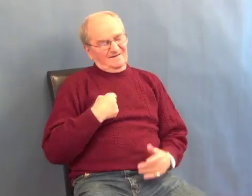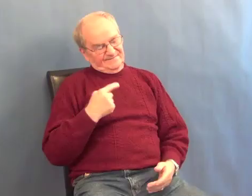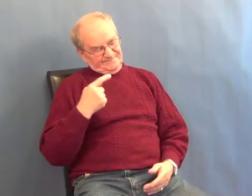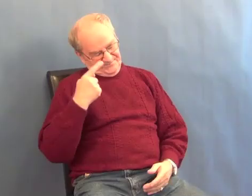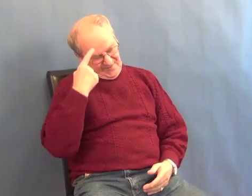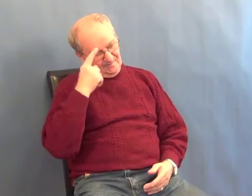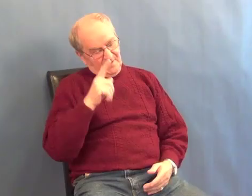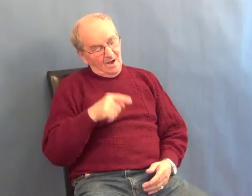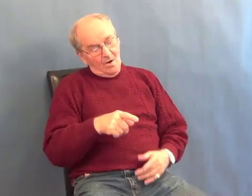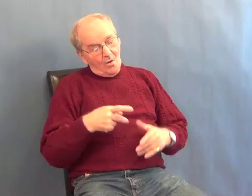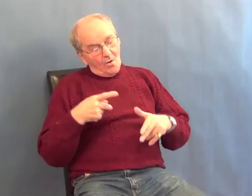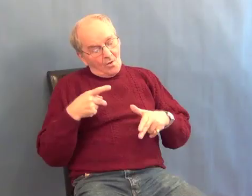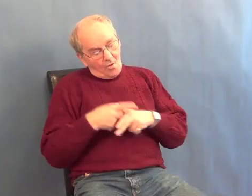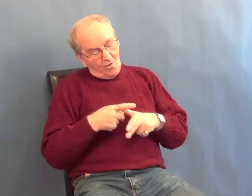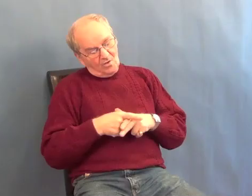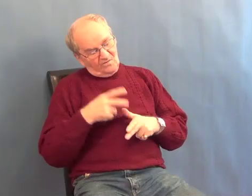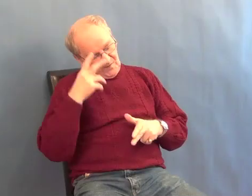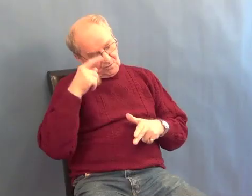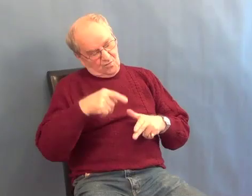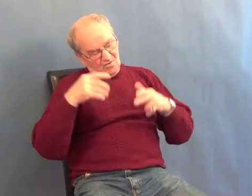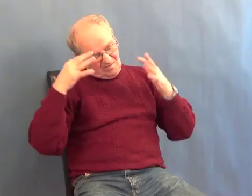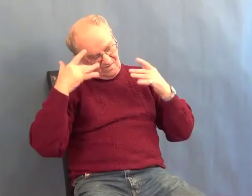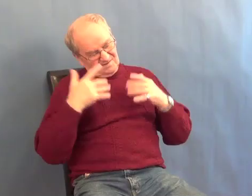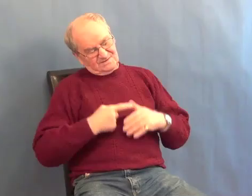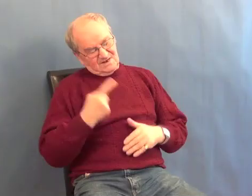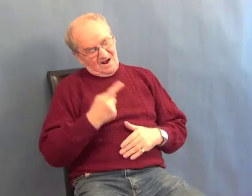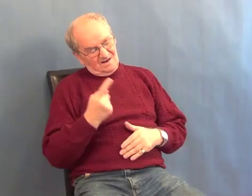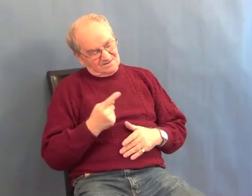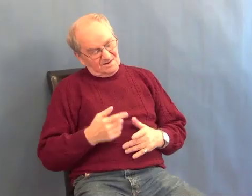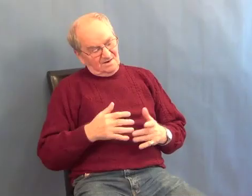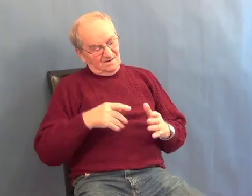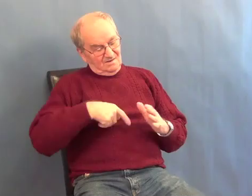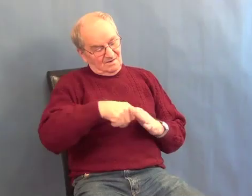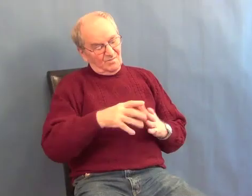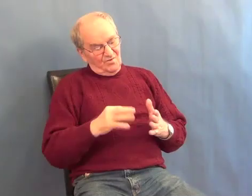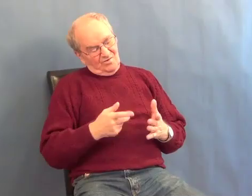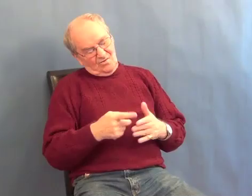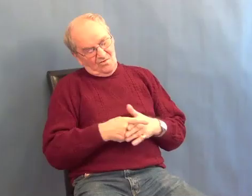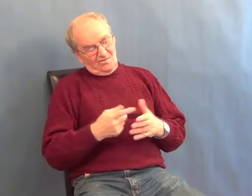Ja wiem, konie mają zakaz kąpieli w tym miejscu.